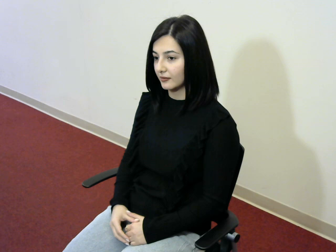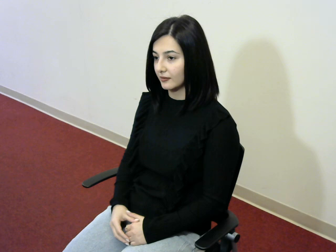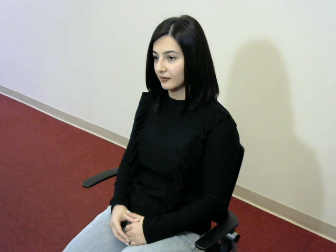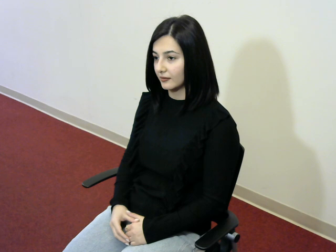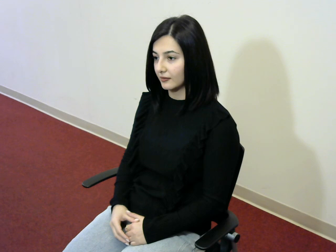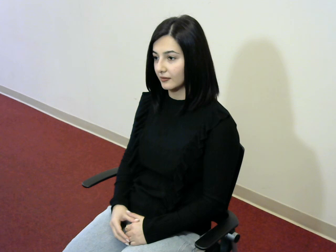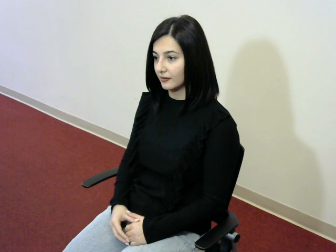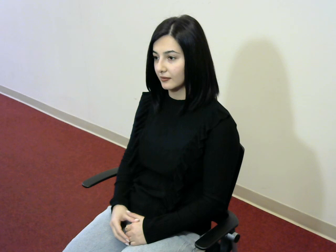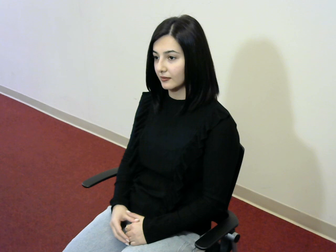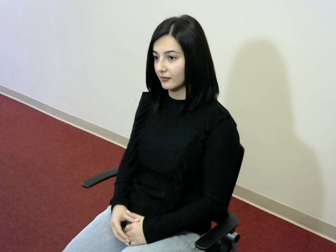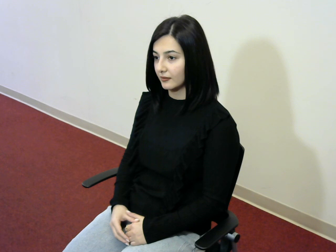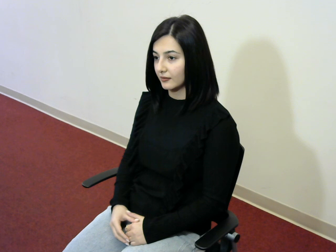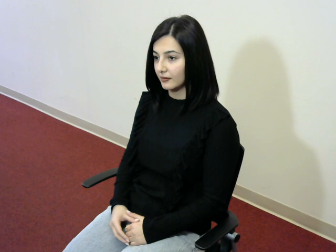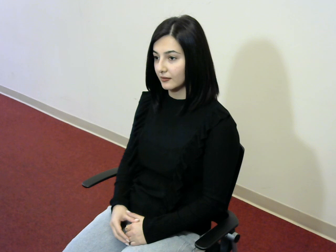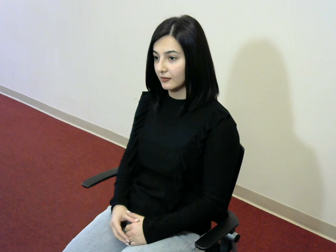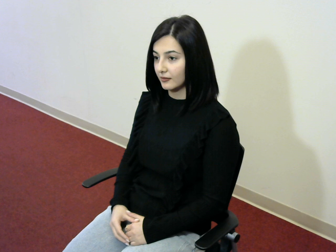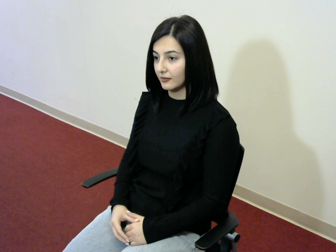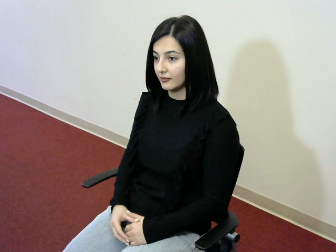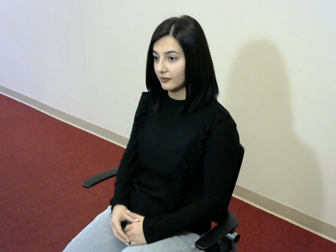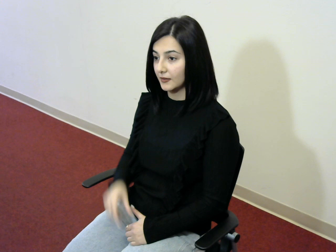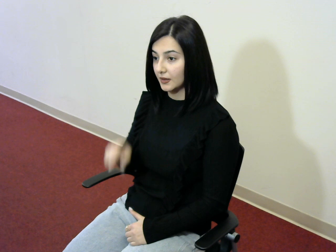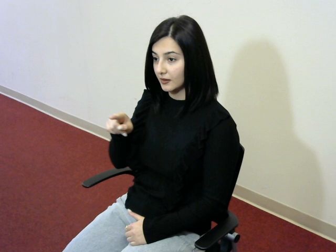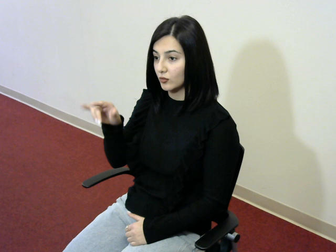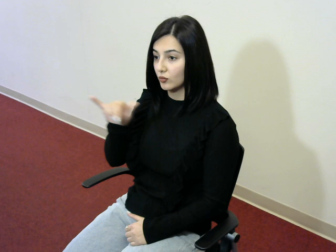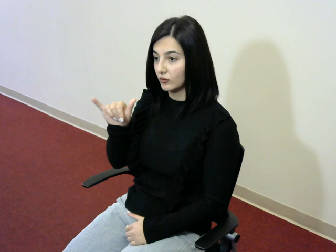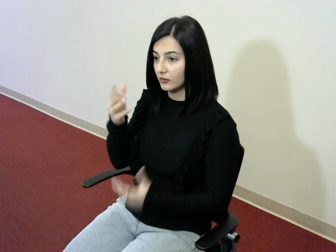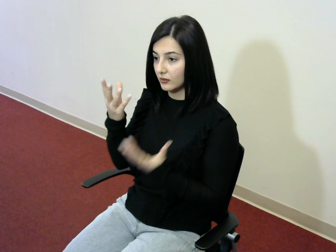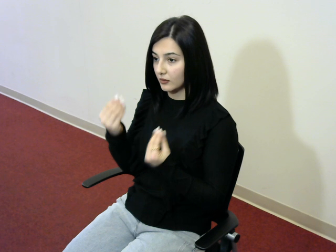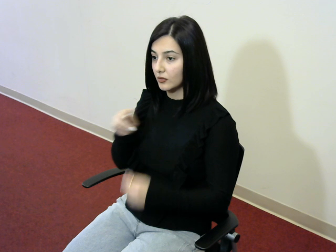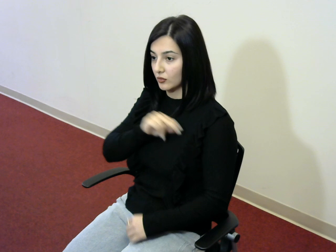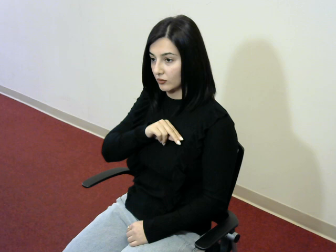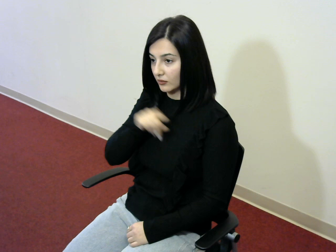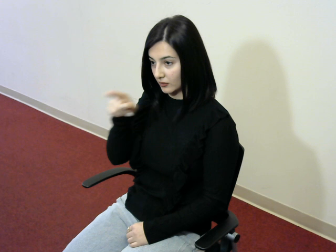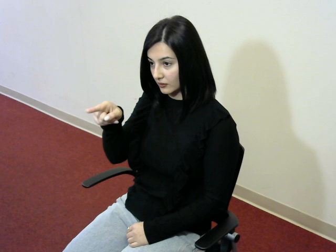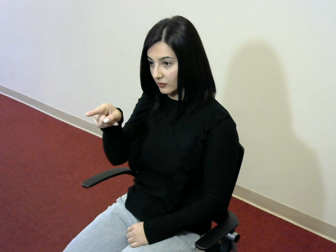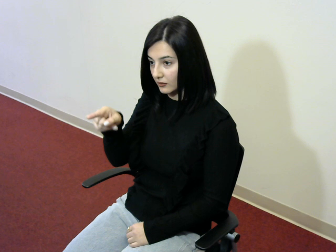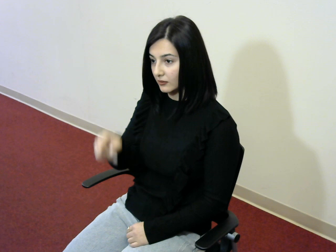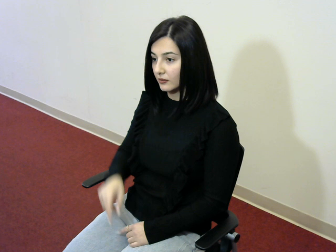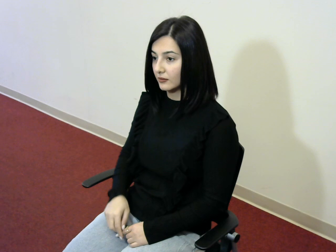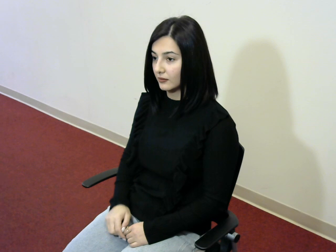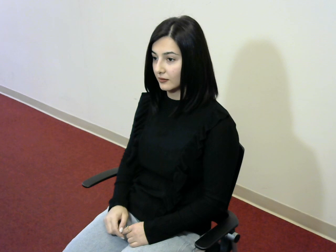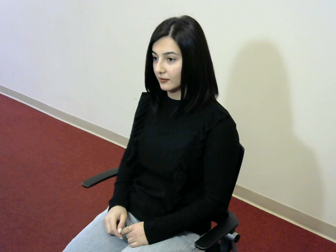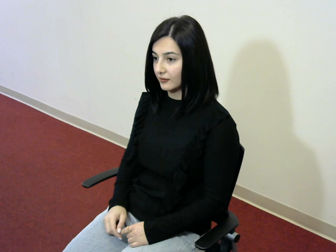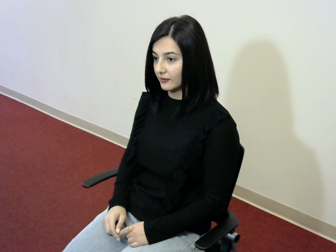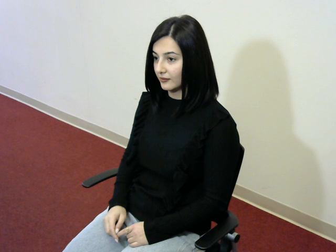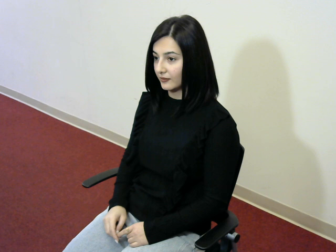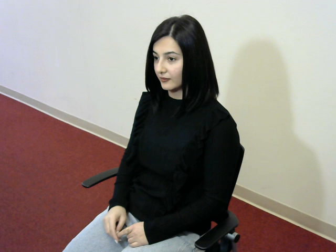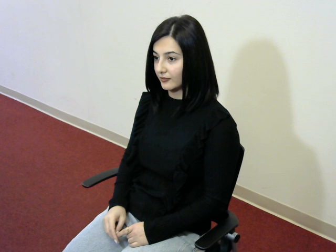Sən şənbə günü işləyirsən?